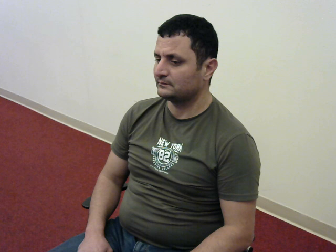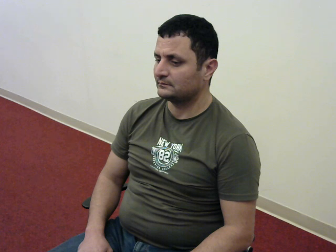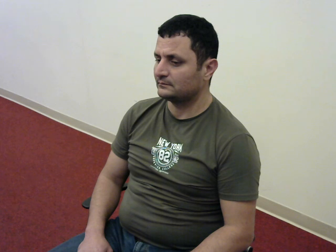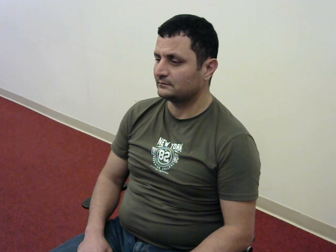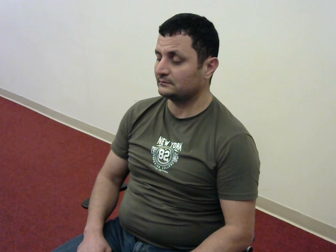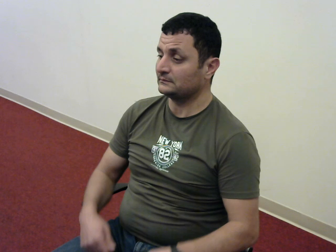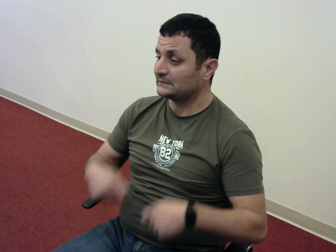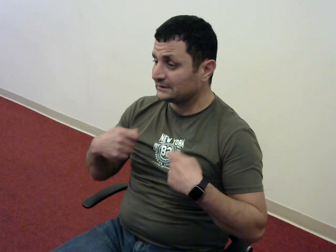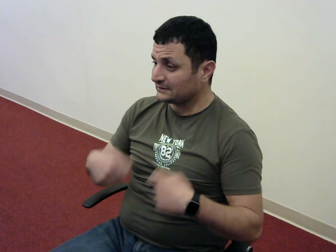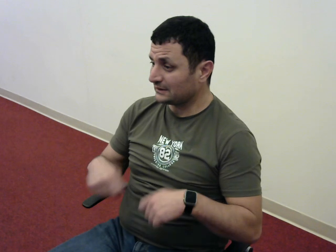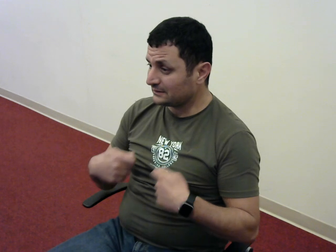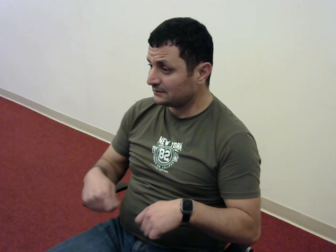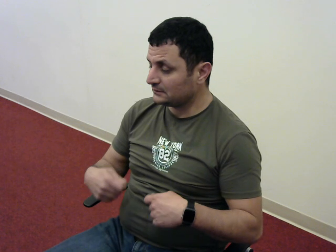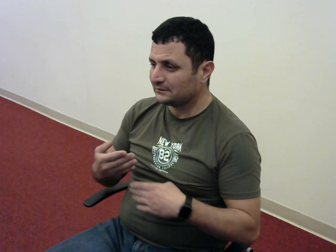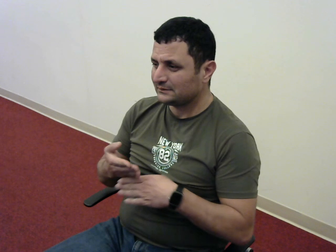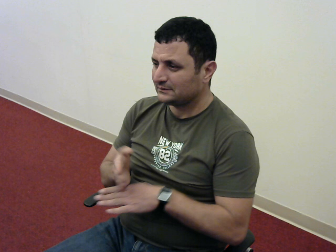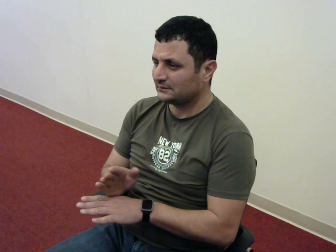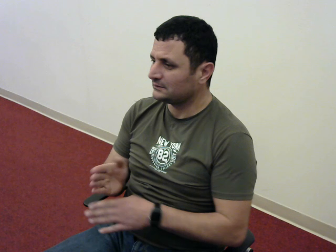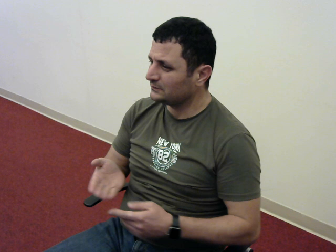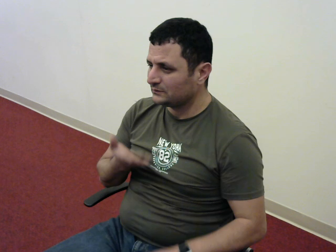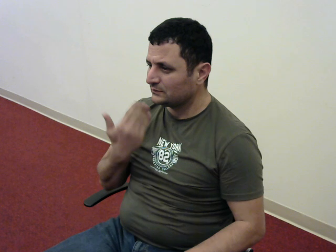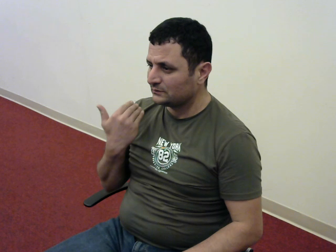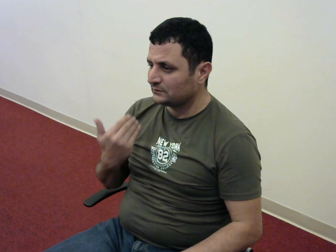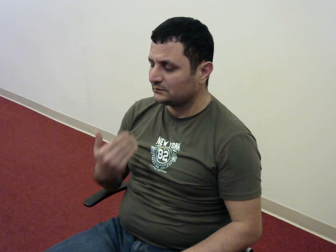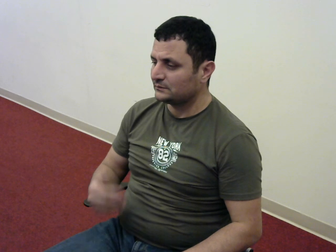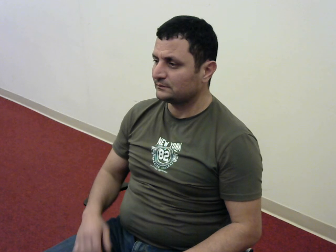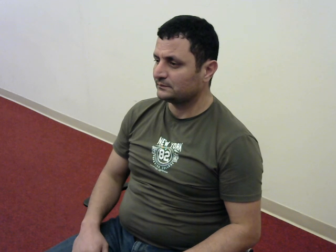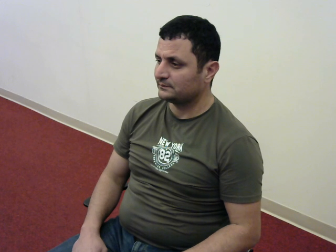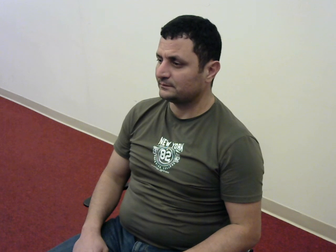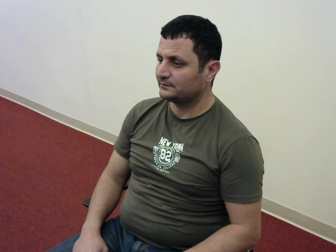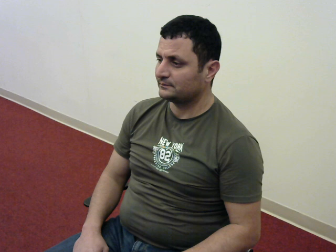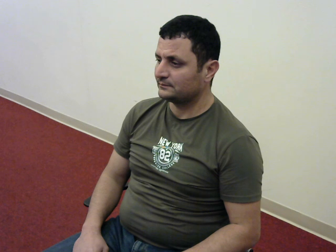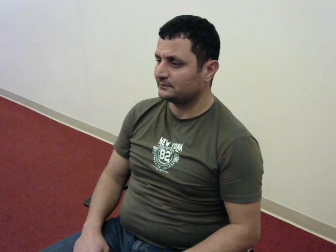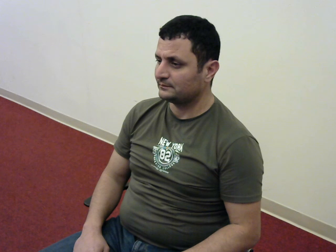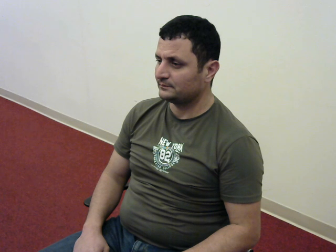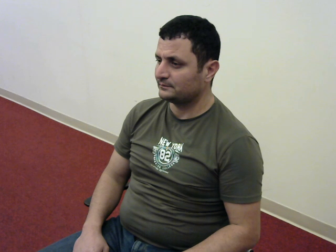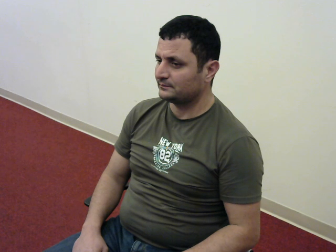Satıcının xırdası yox idi